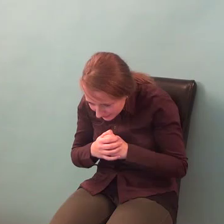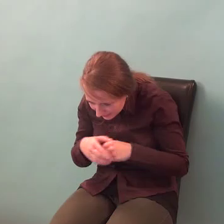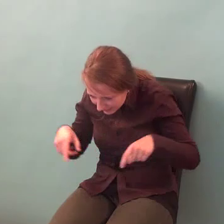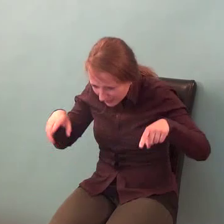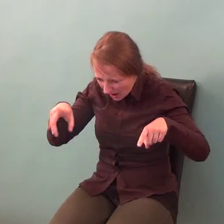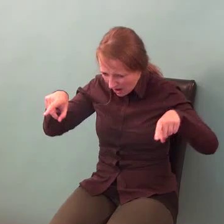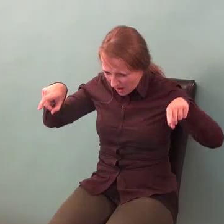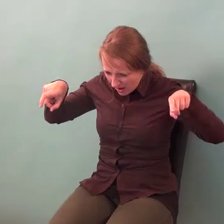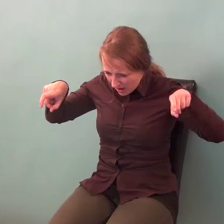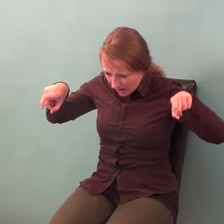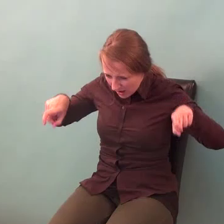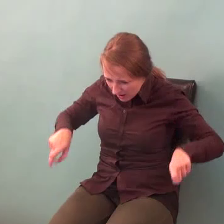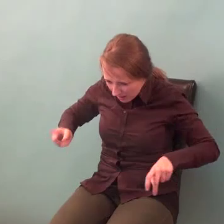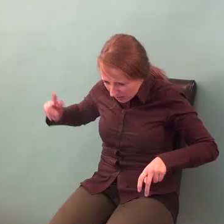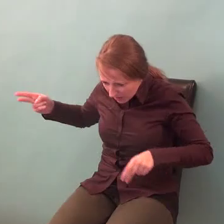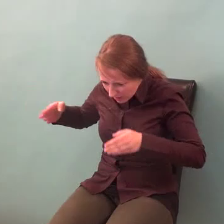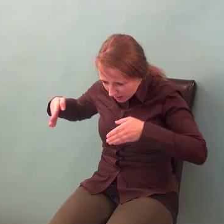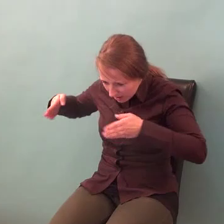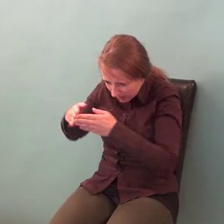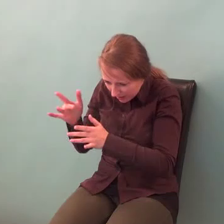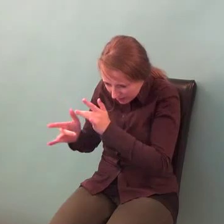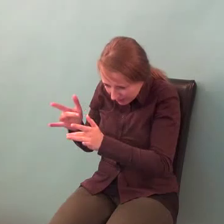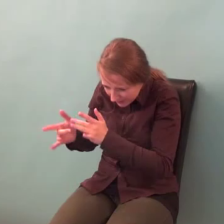Ktoś siedzi, druga osoba na dziobie pedałuje.